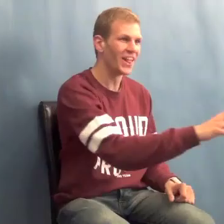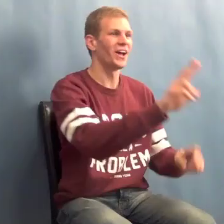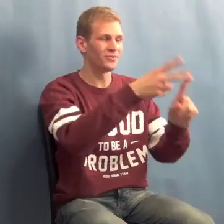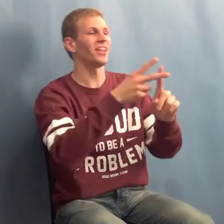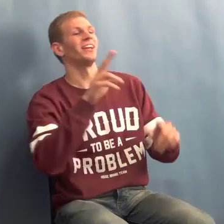Uciekł.